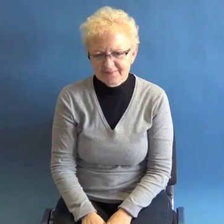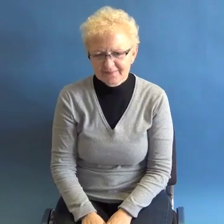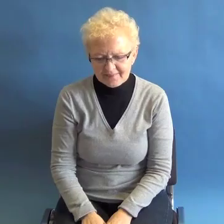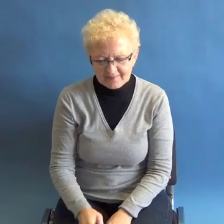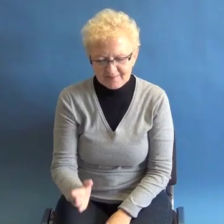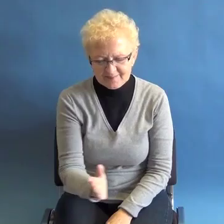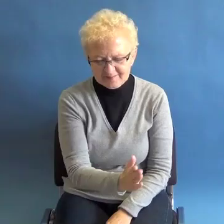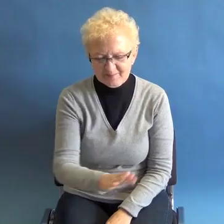Ci osobno i ci osobno.